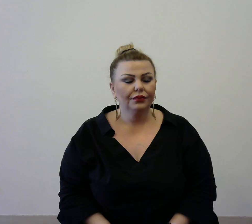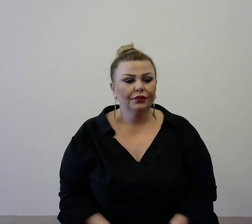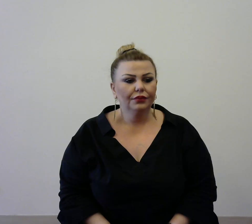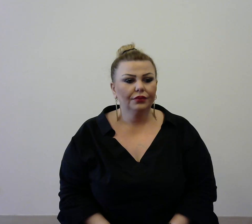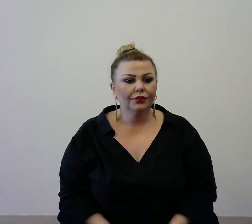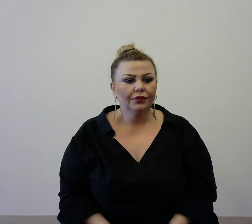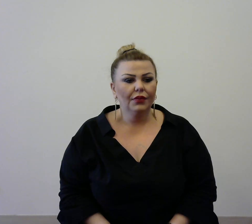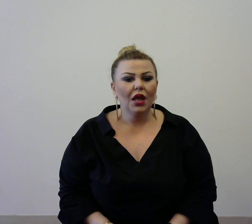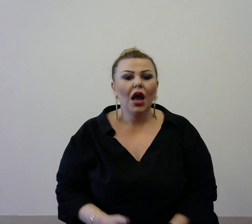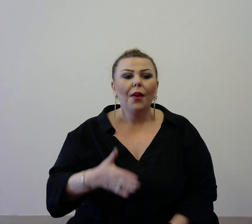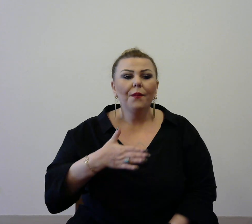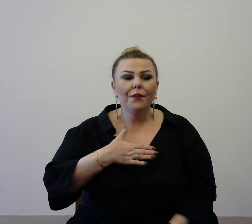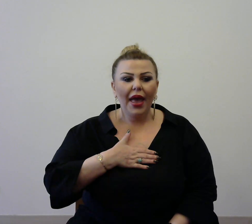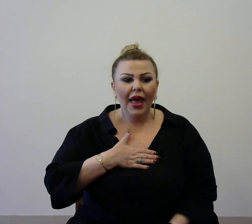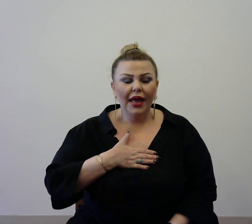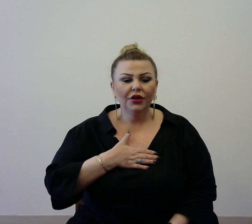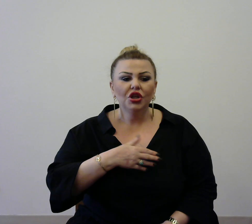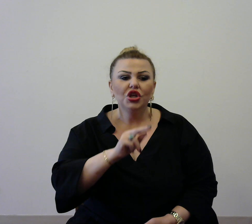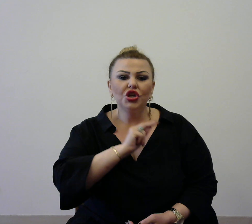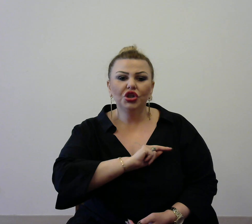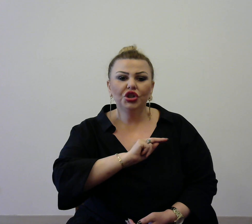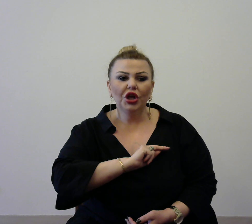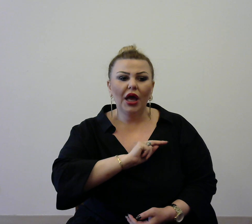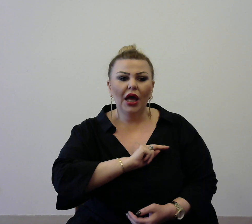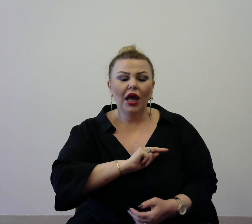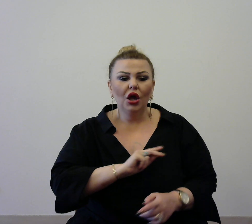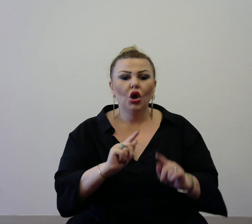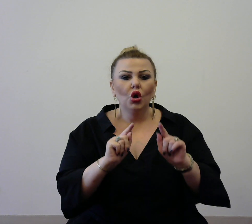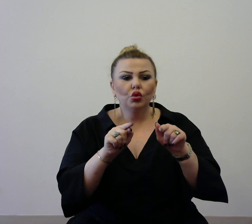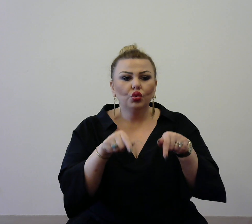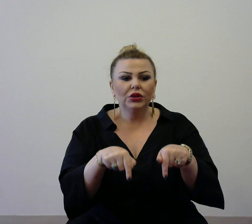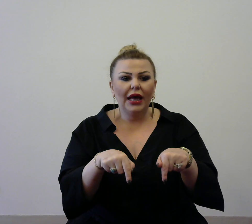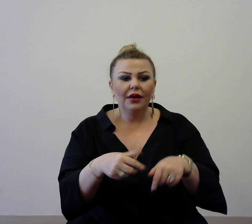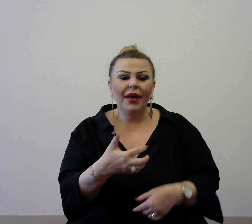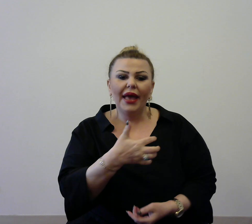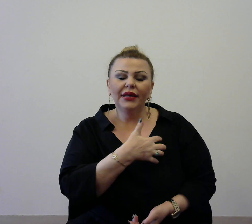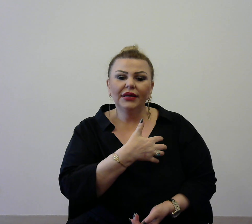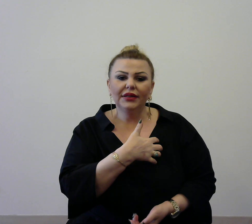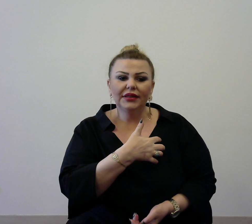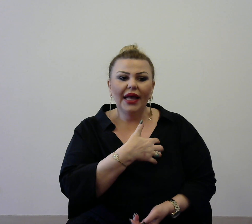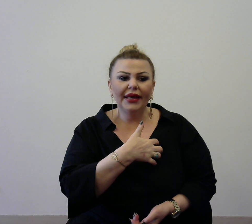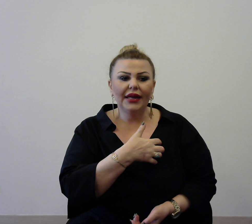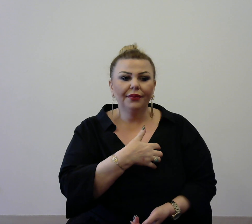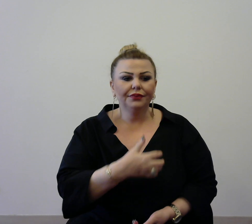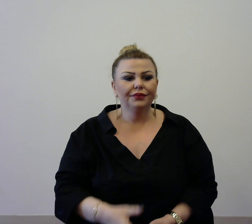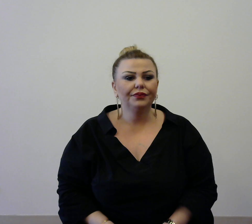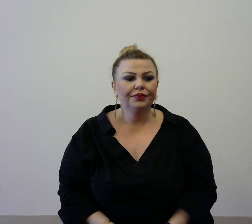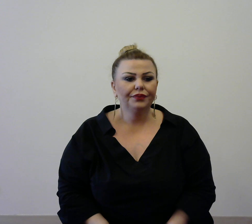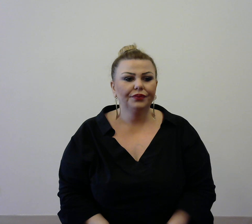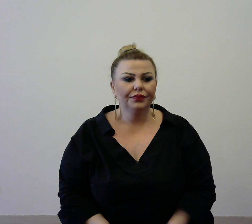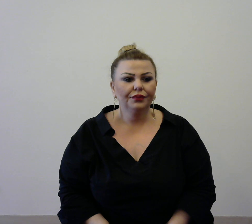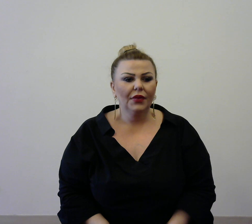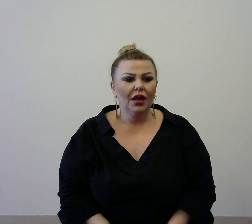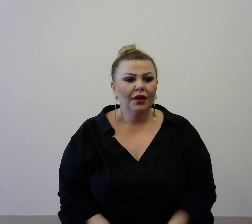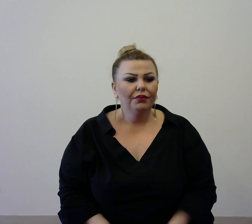Mən işə düzəlmək istəyirəm